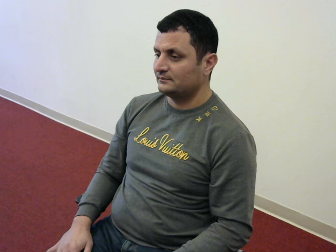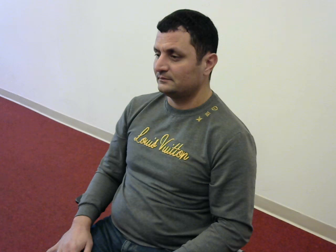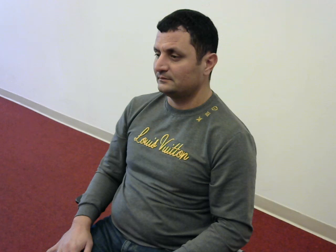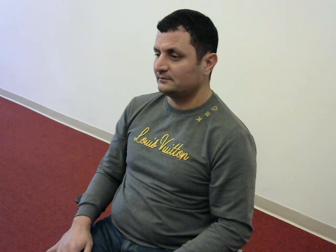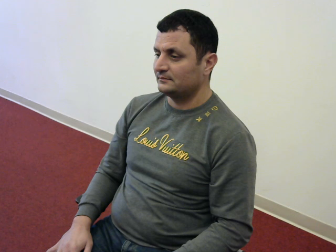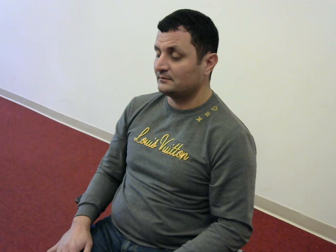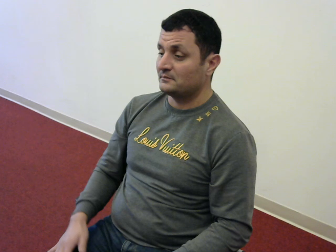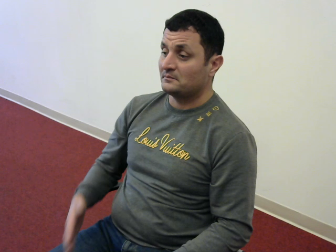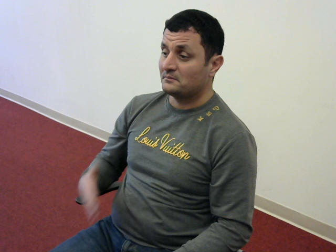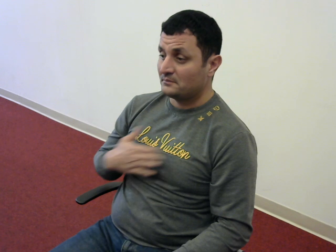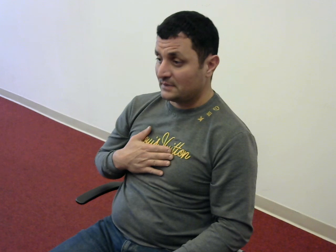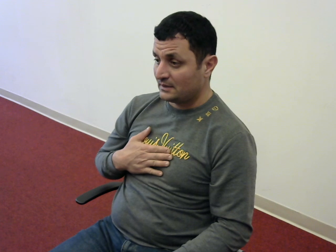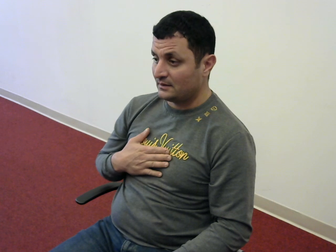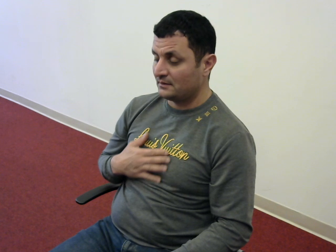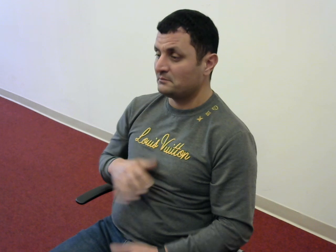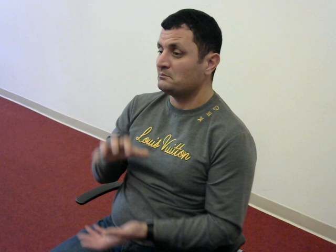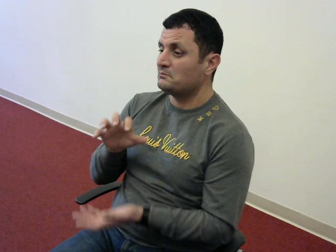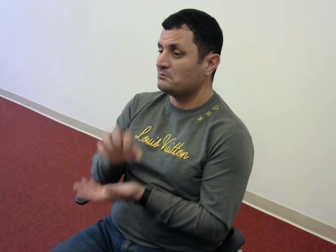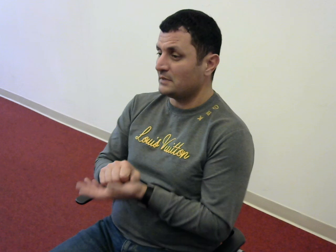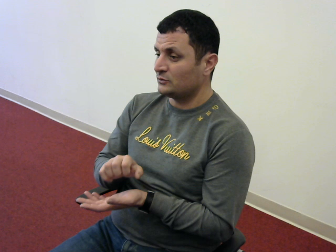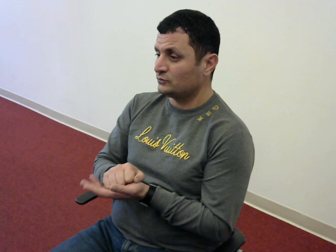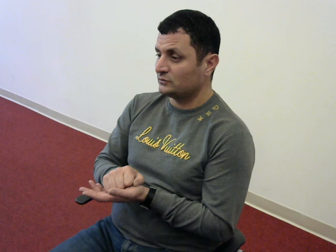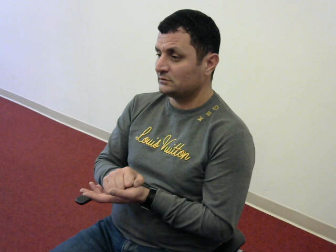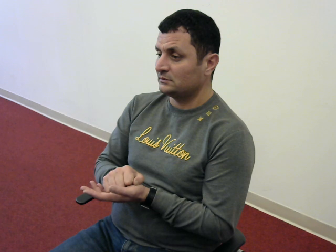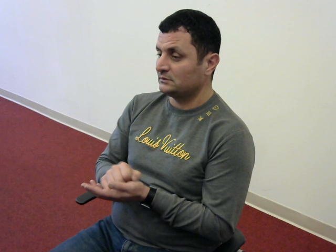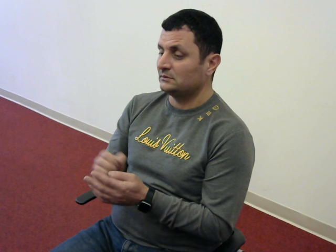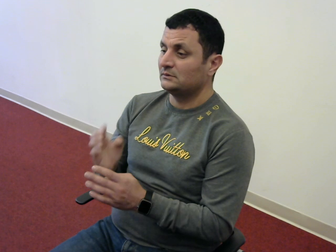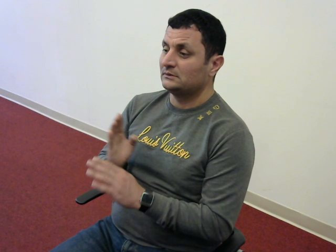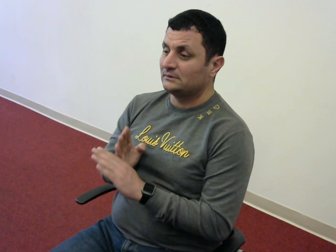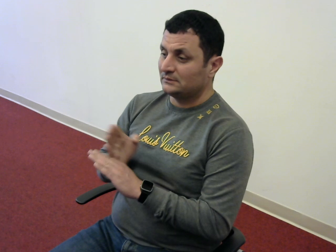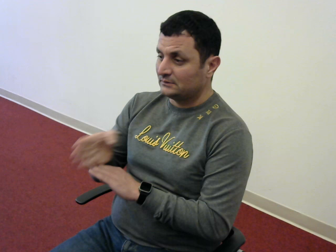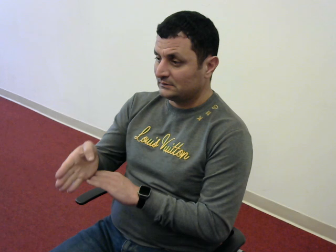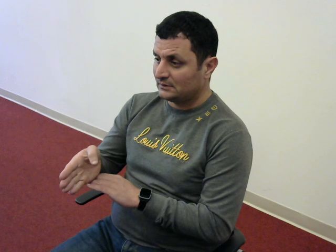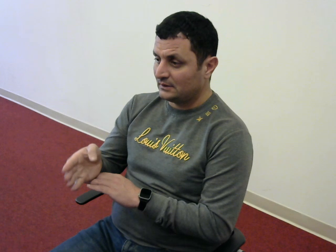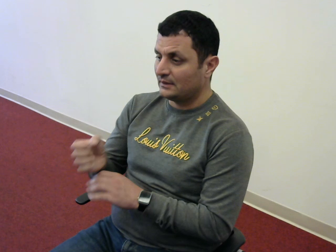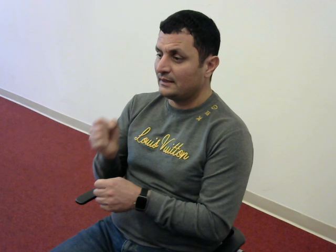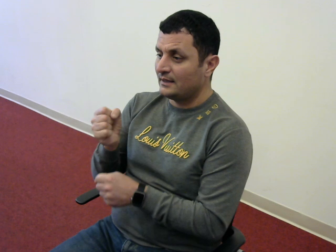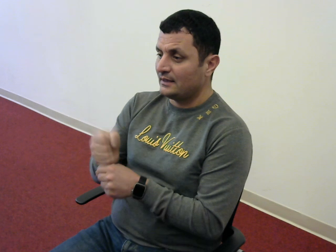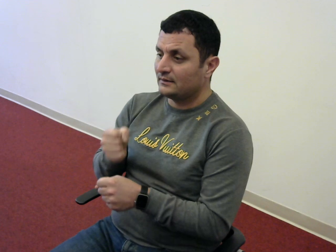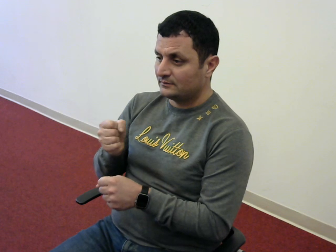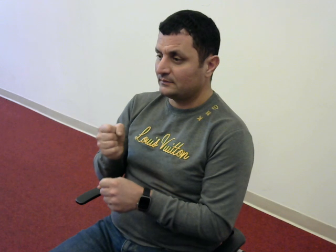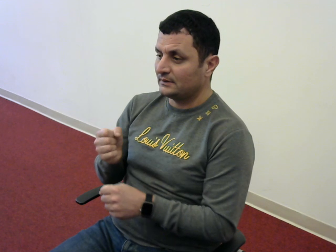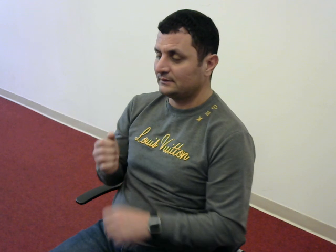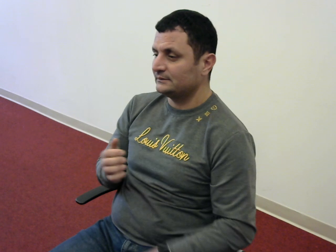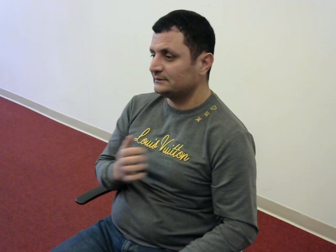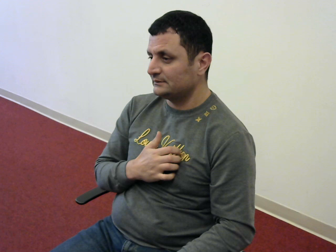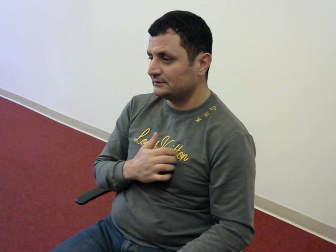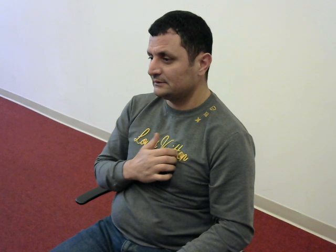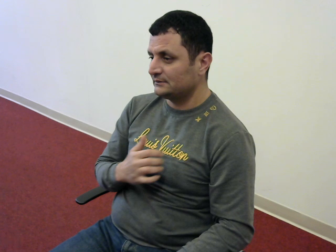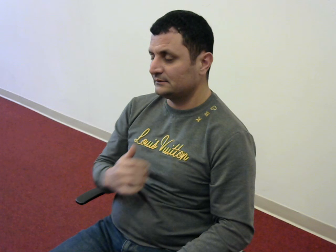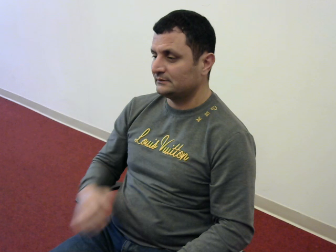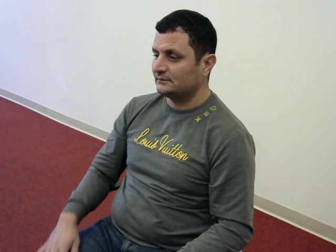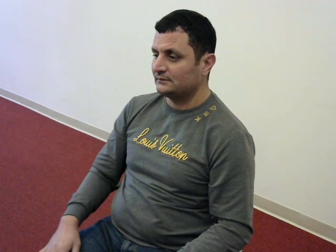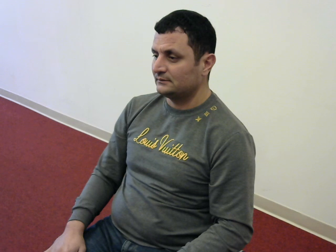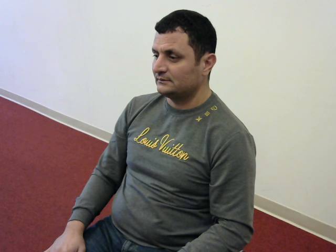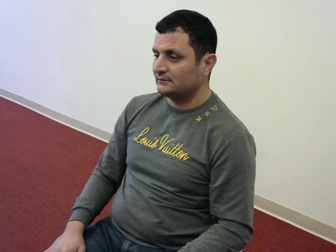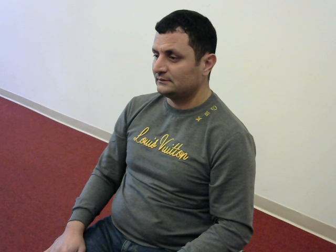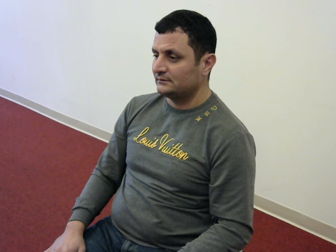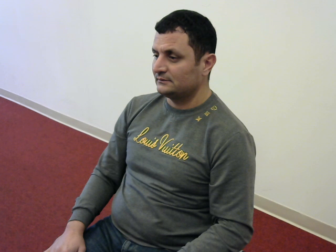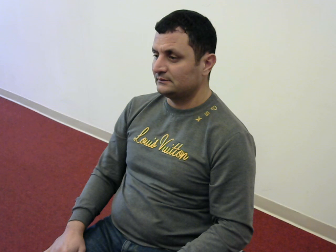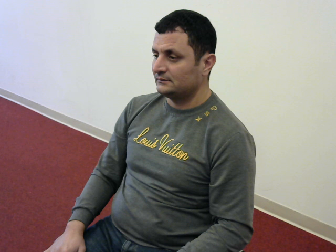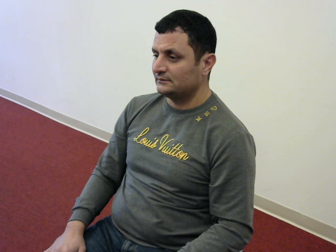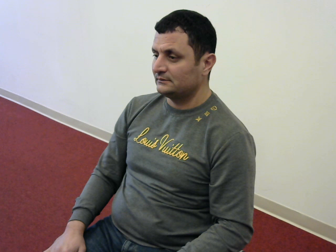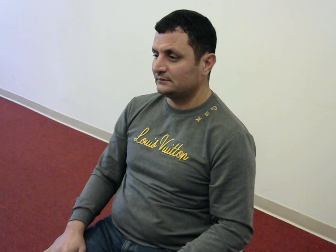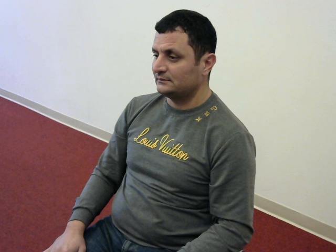Mən məşğulluğa müraciət etmək istəyirəm